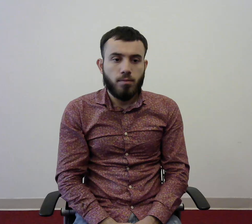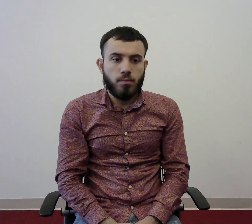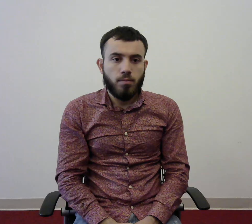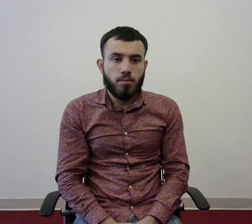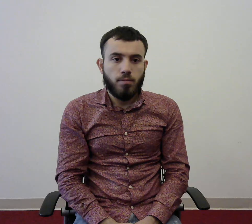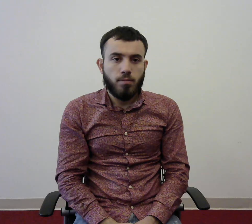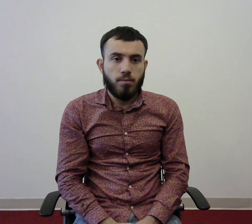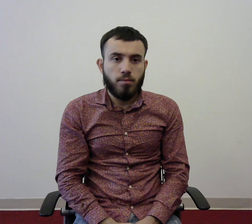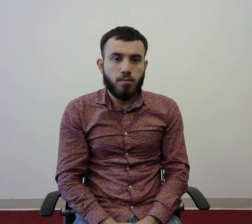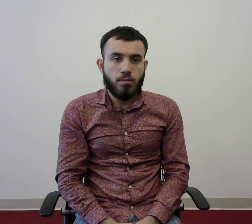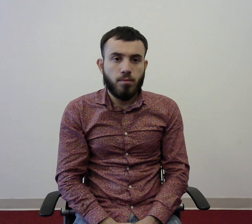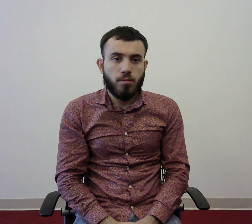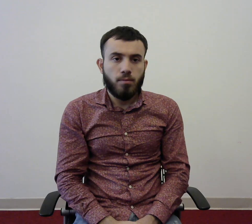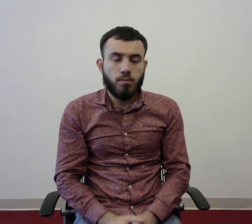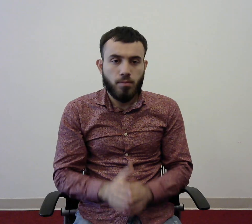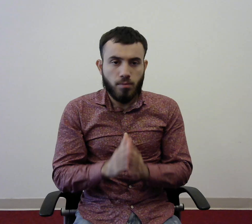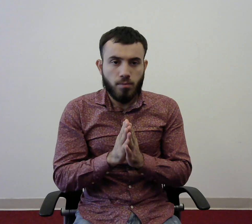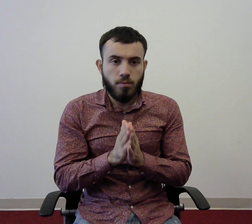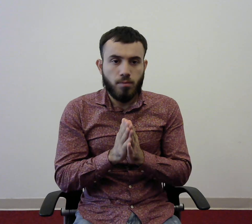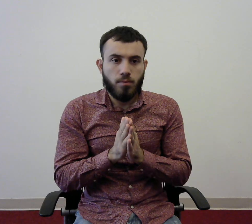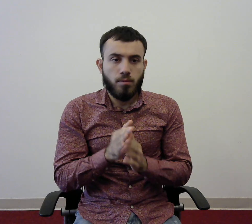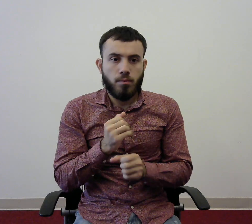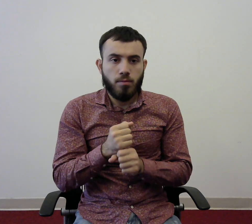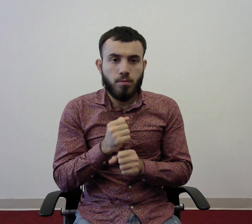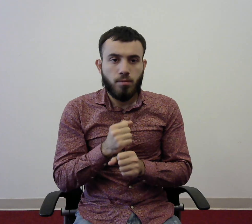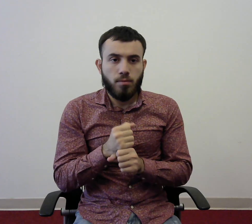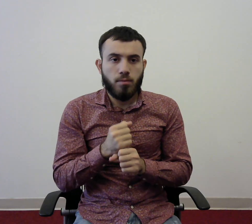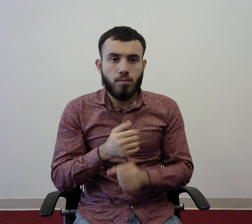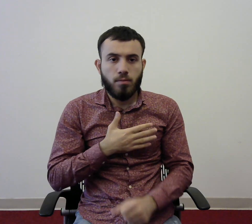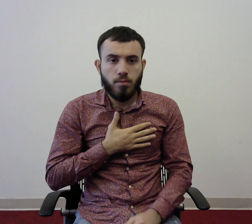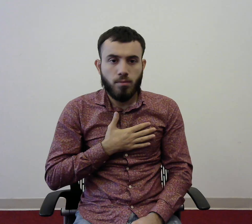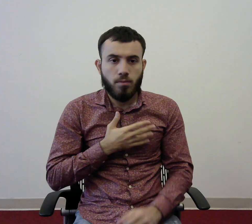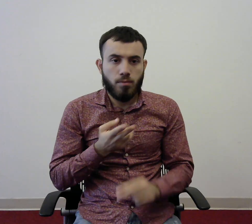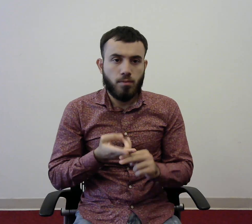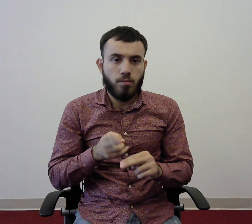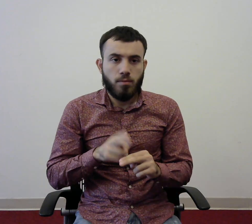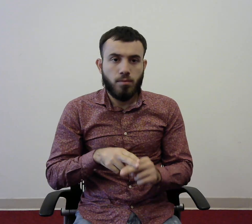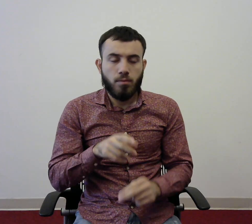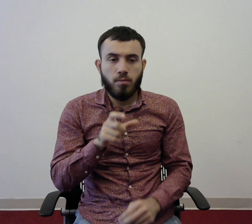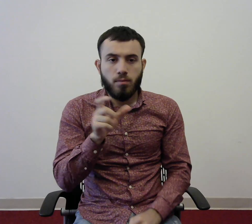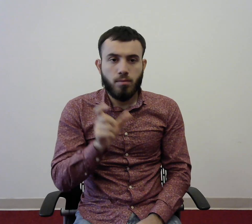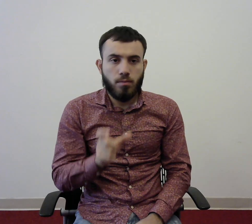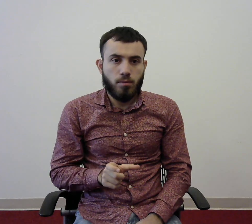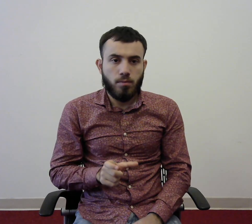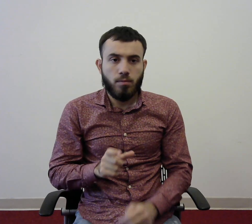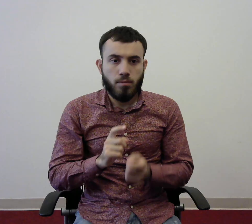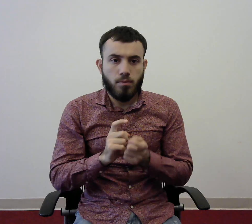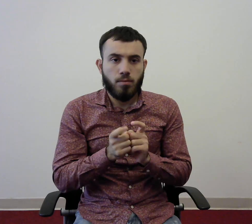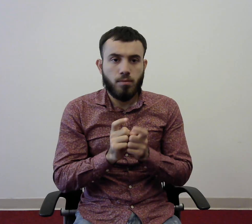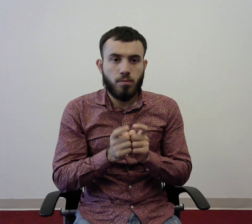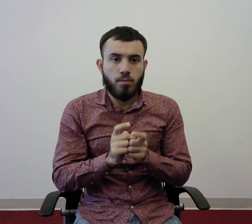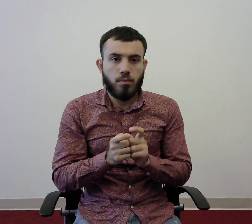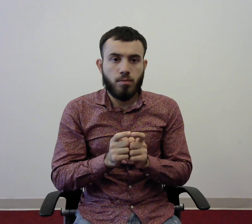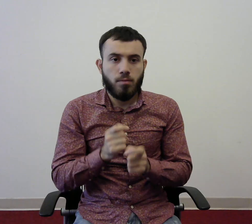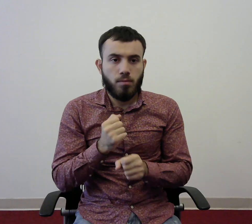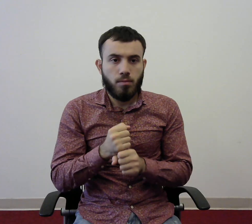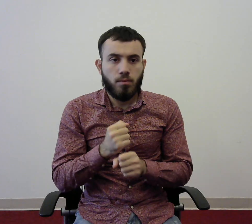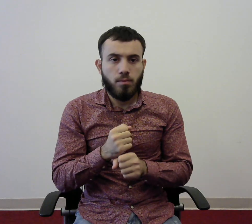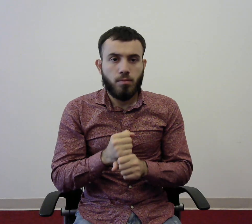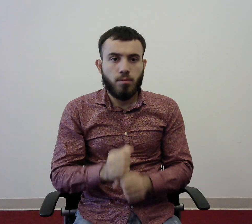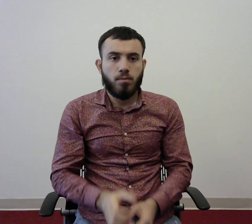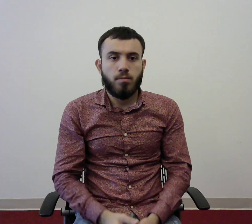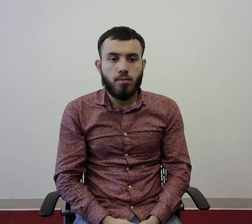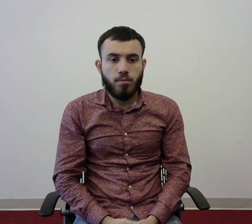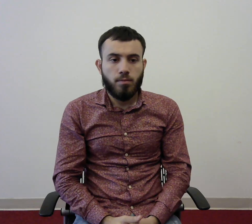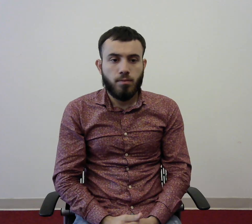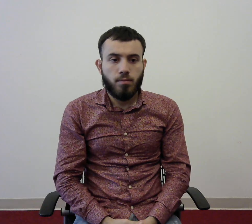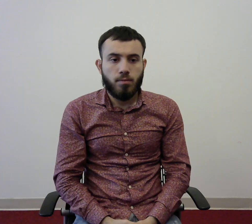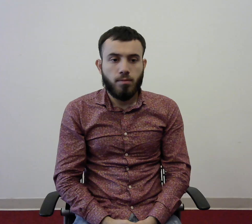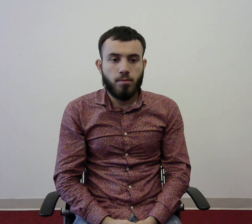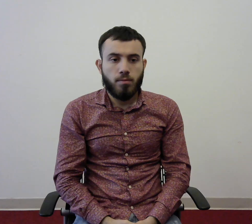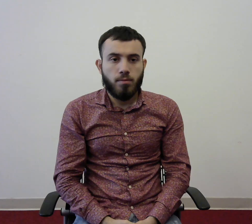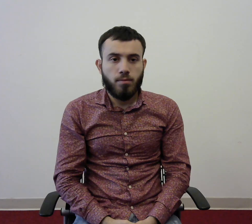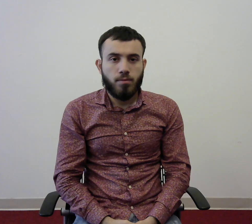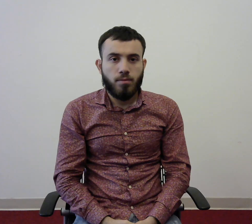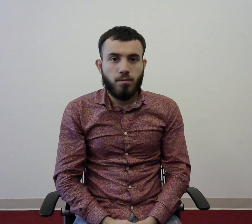Xahiş edirəm, mənə bu şeiri tərcümə edin